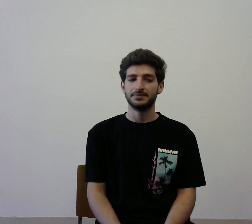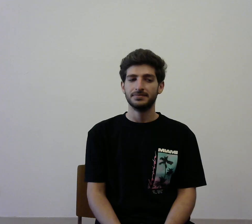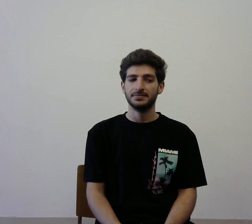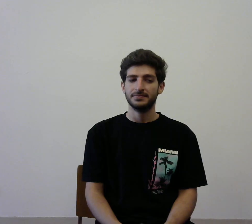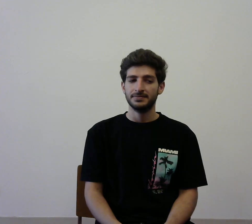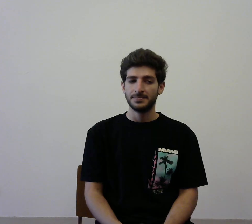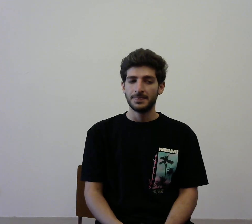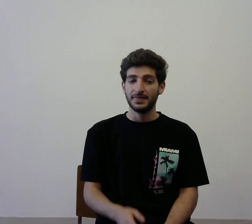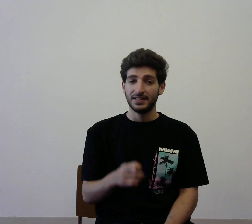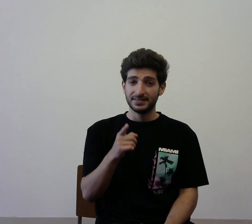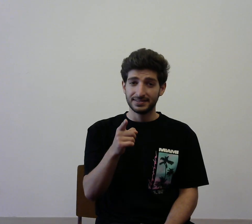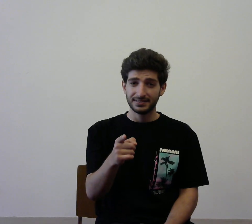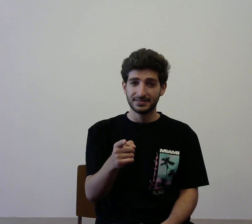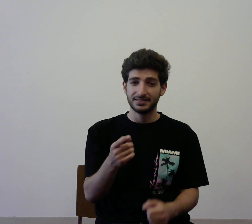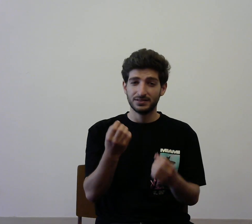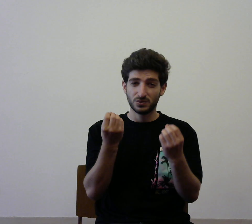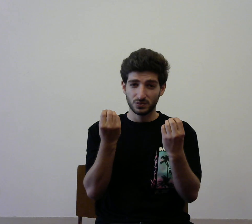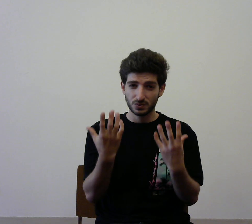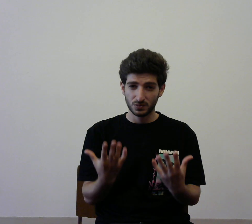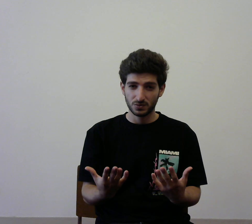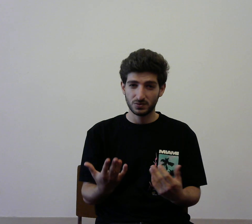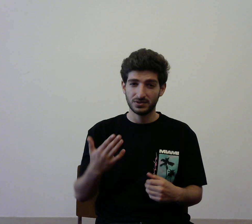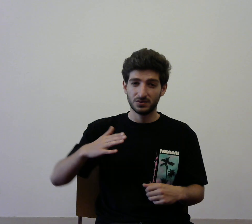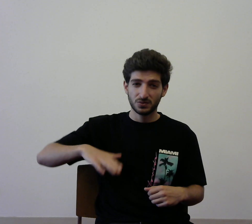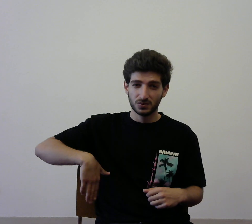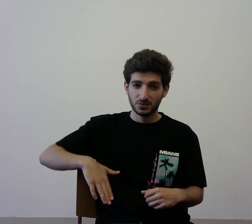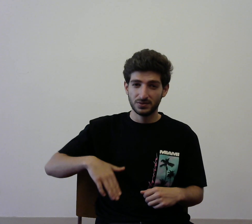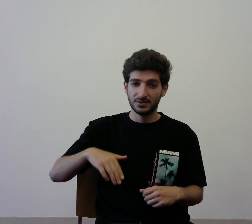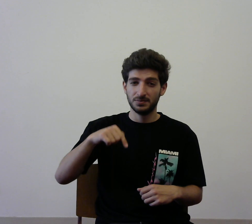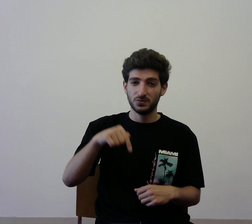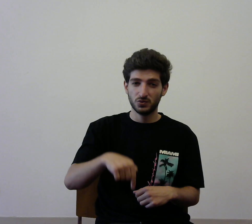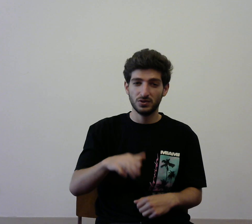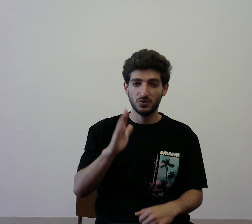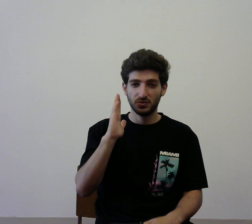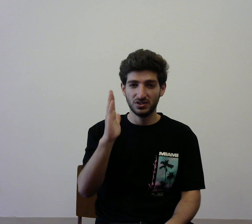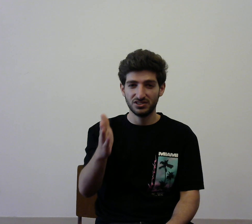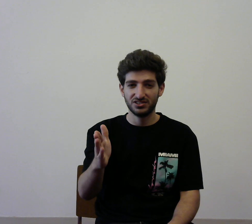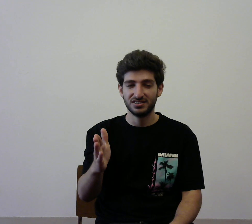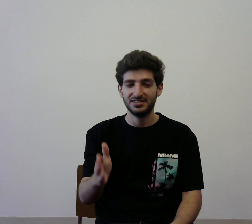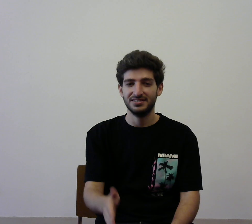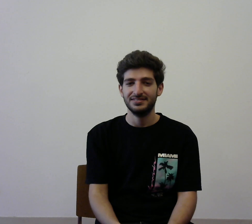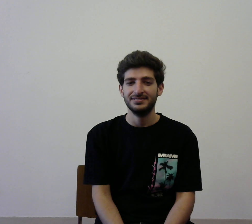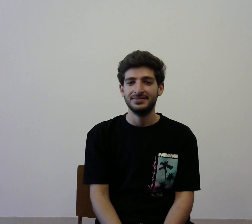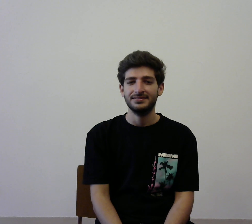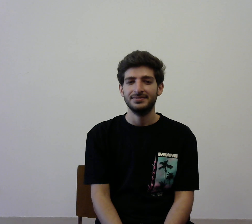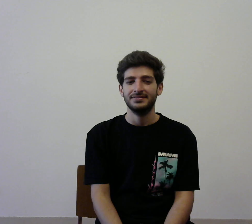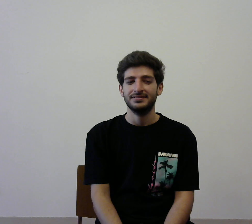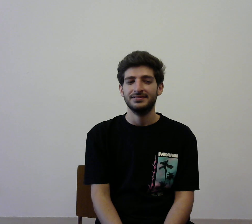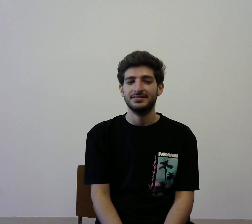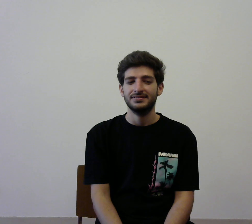Siz günortadan sonra burda olacaqsınızmı?